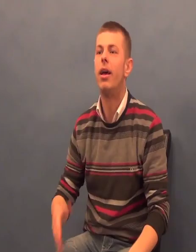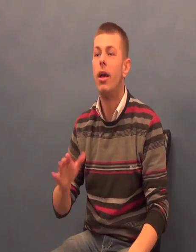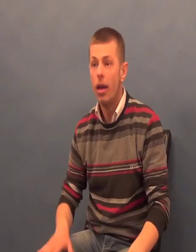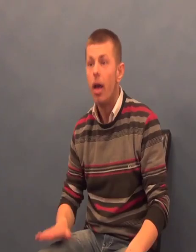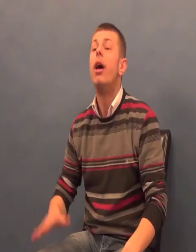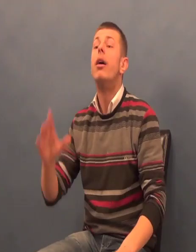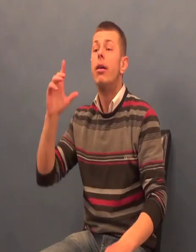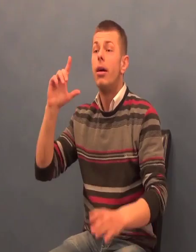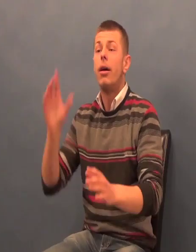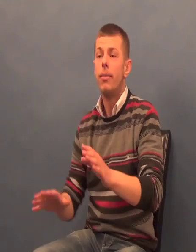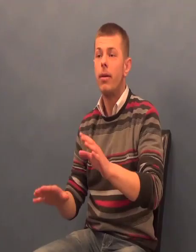Pies... nie...